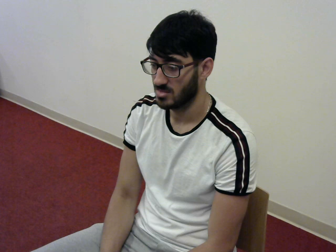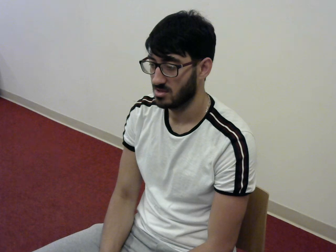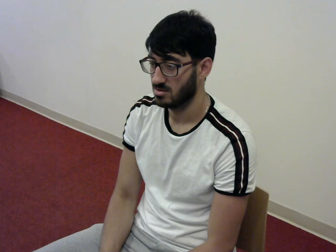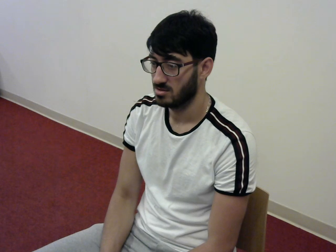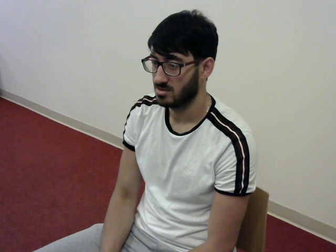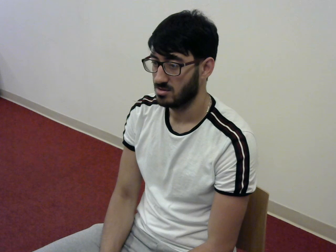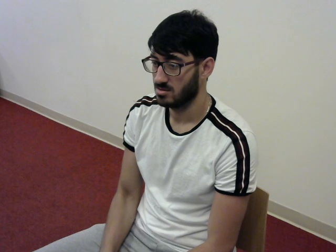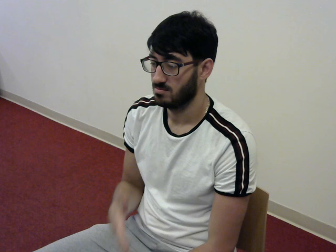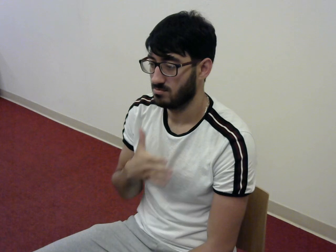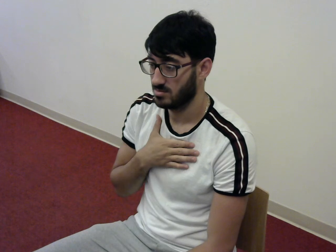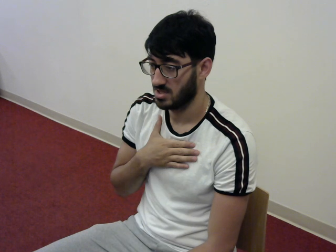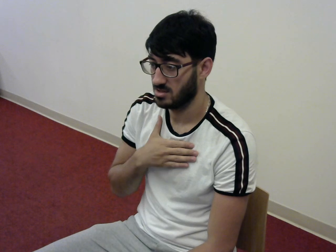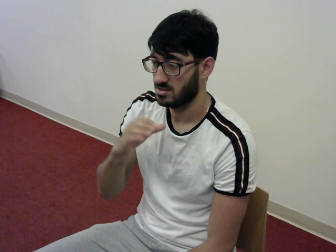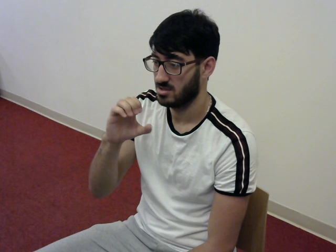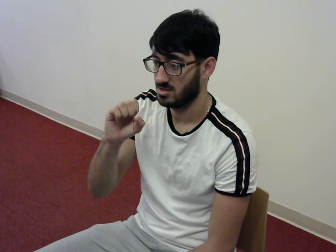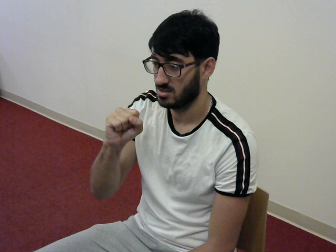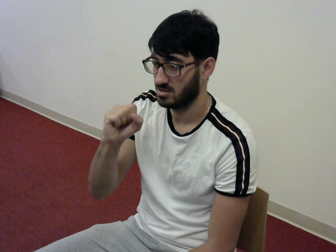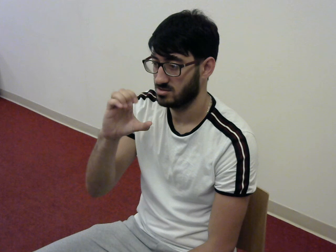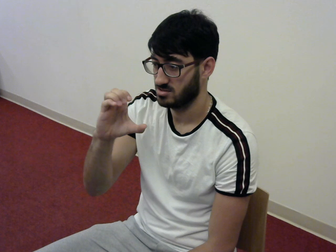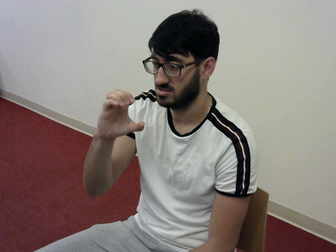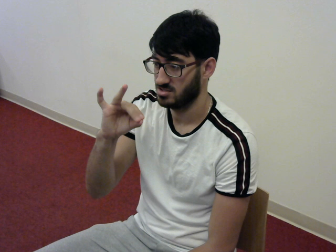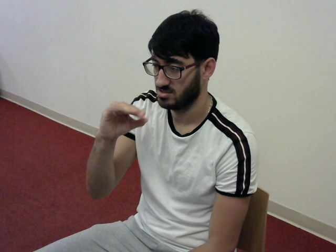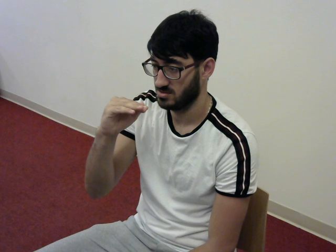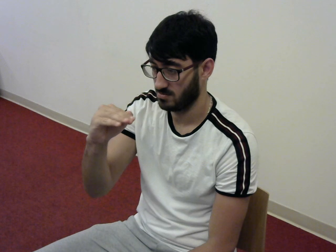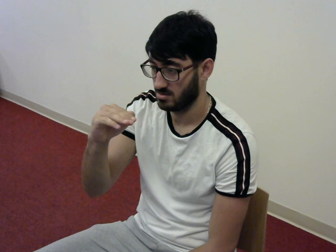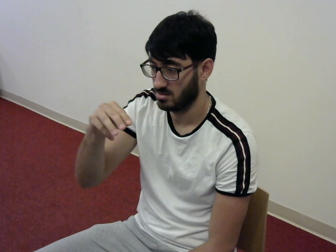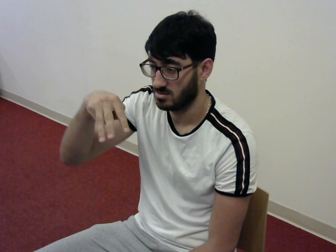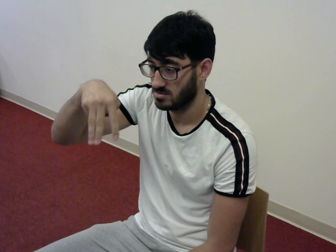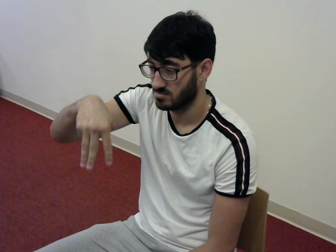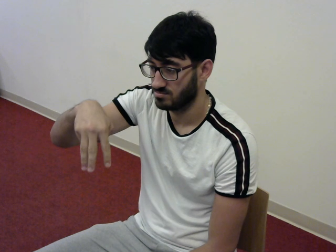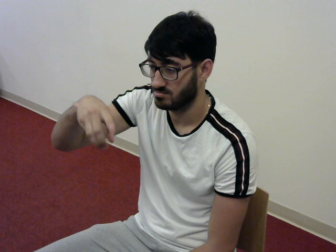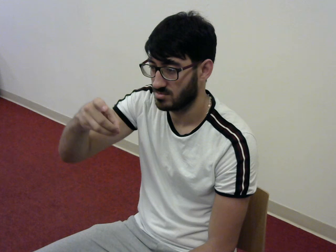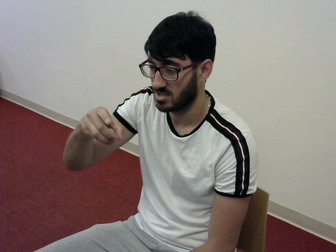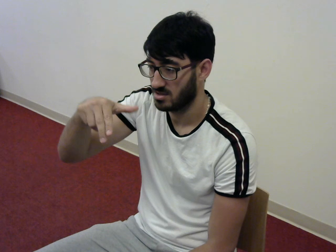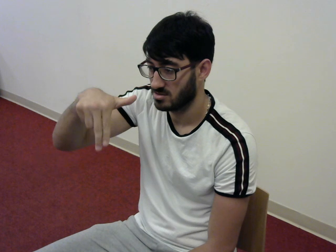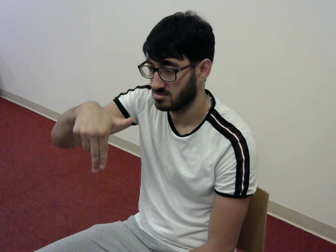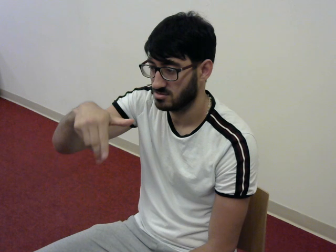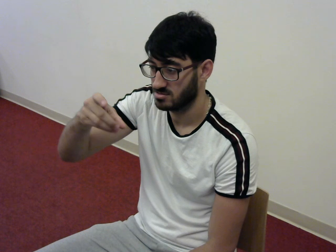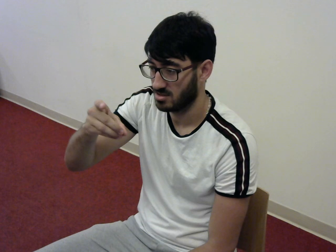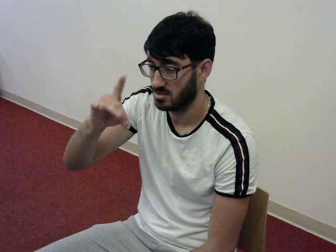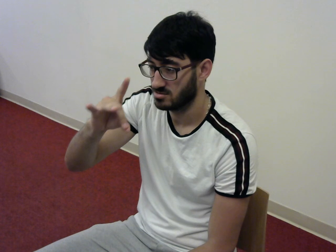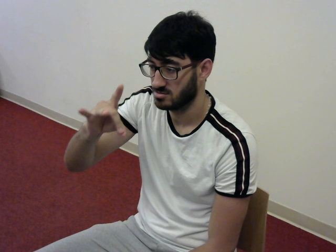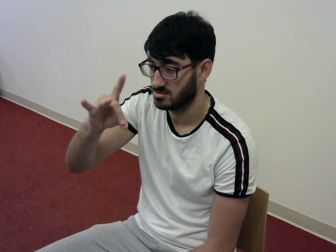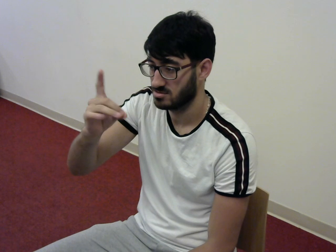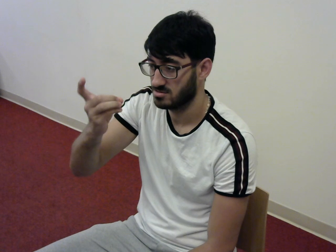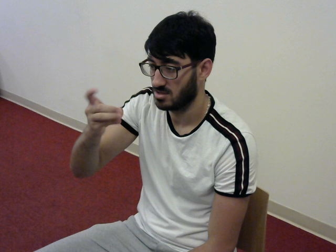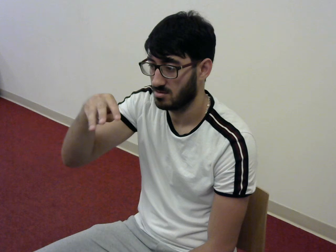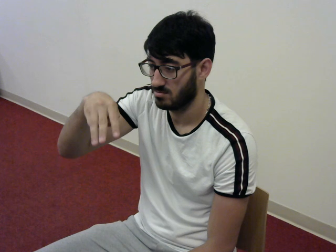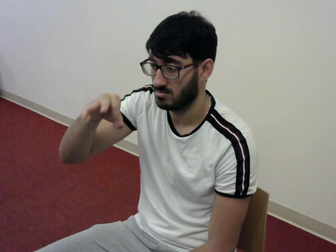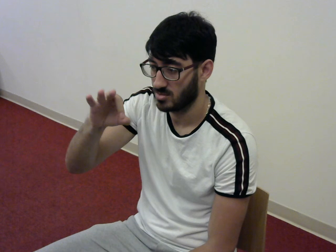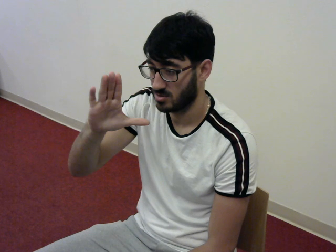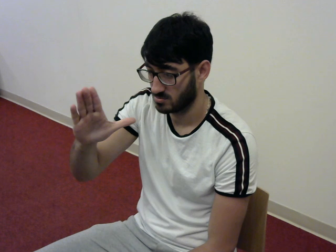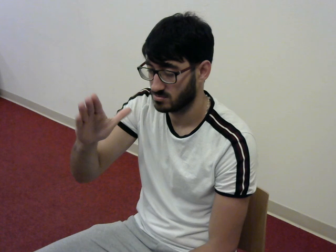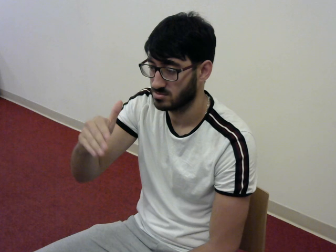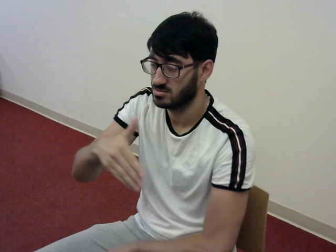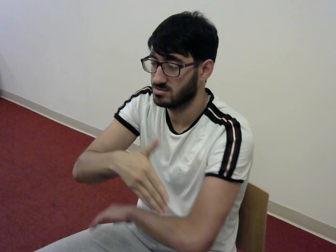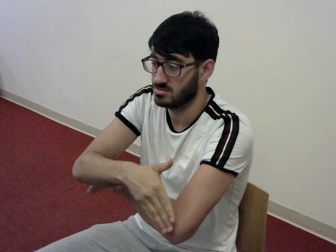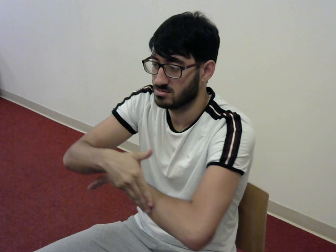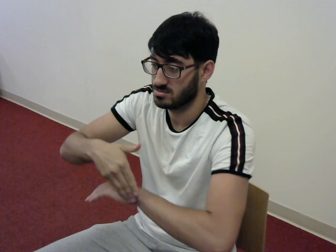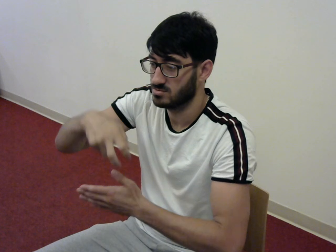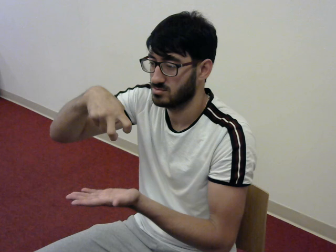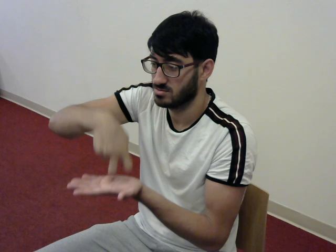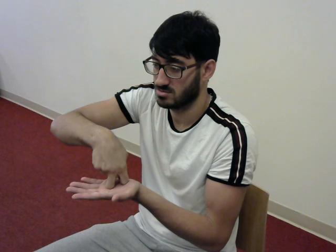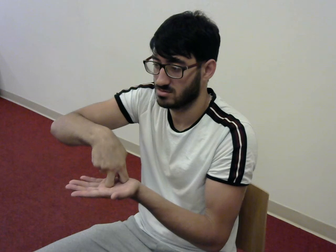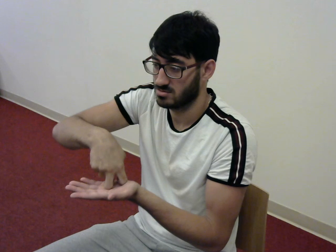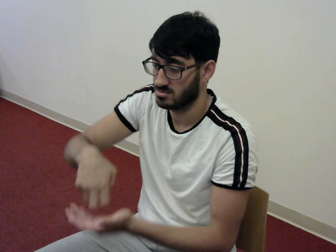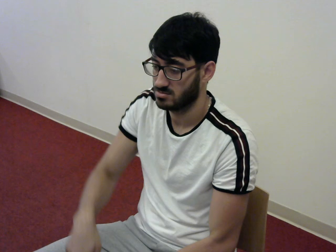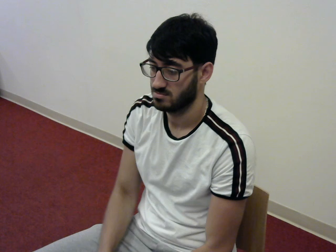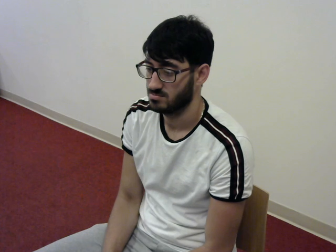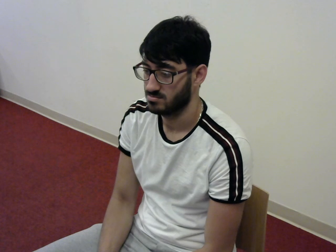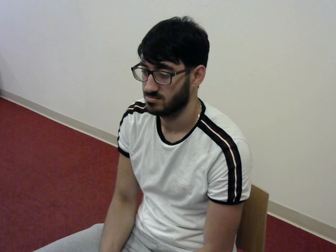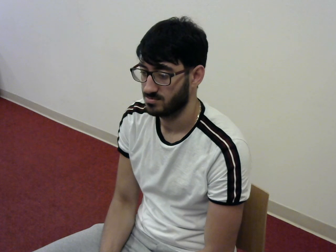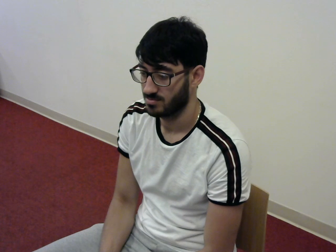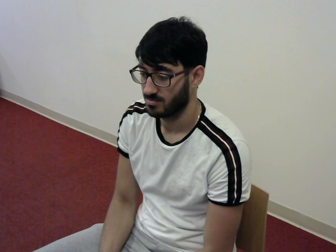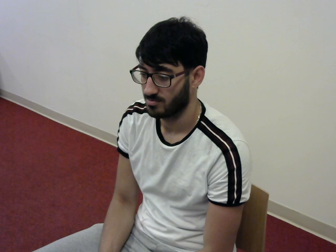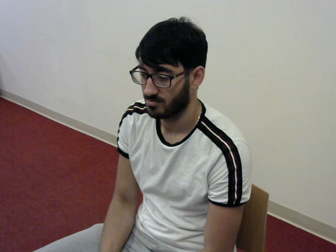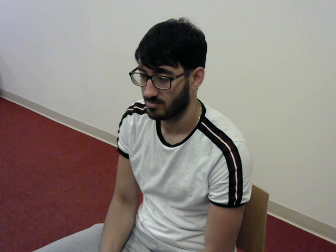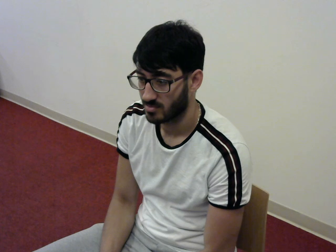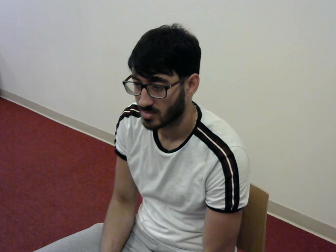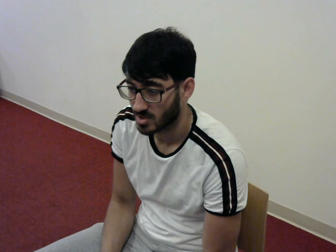Mən Asif Məhərrəmov küçəsində qeydiyyatdayam